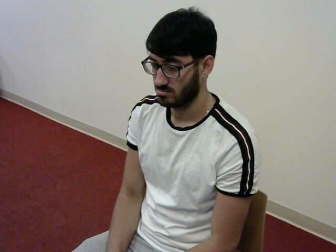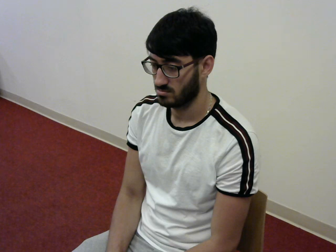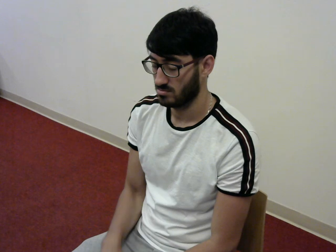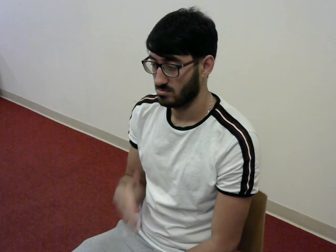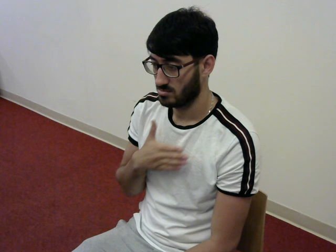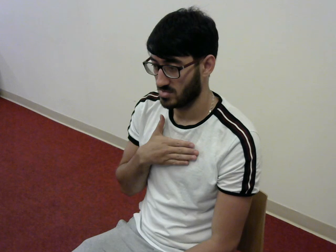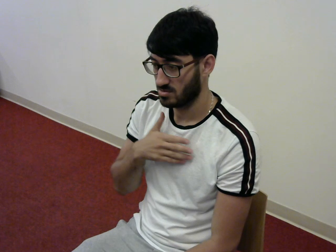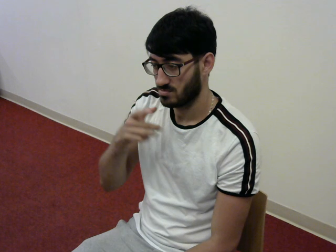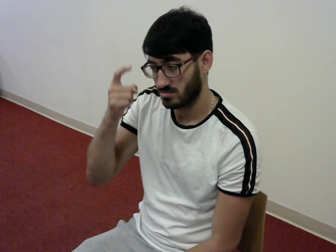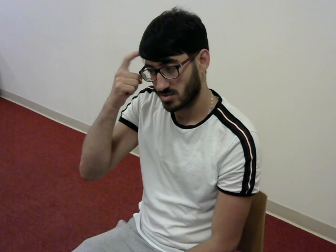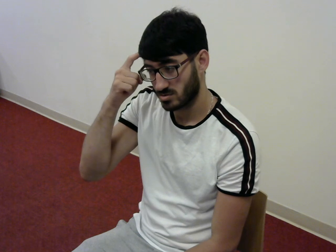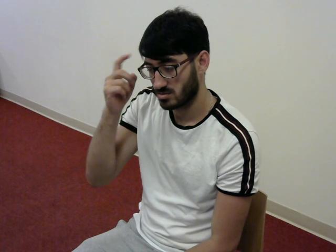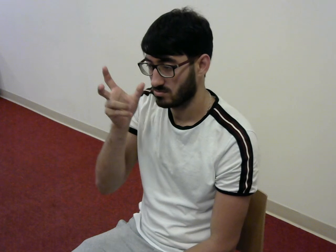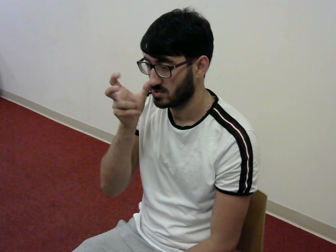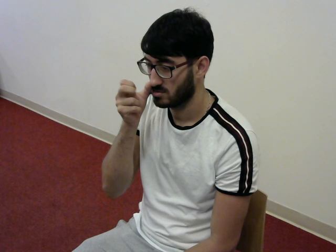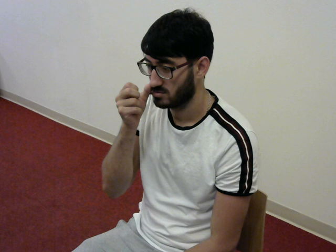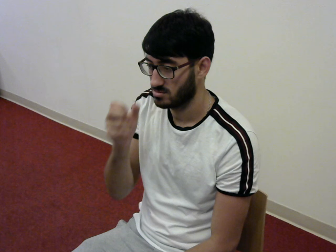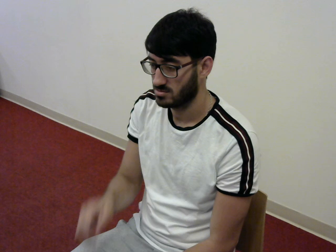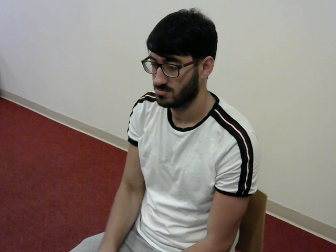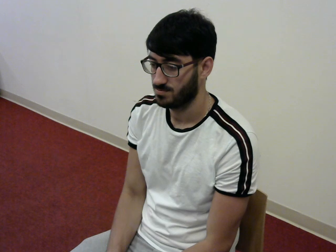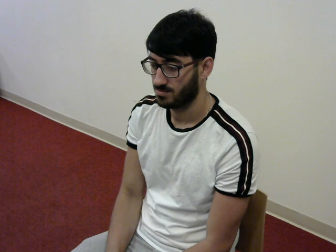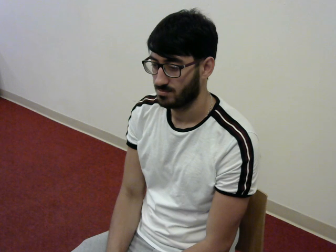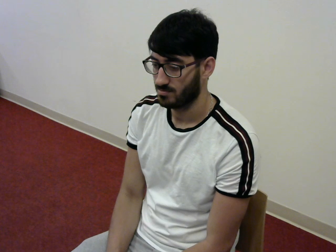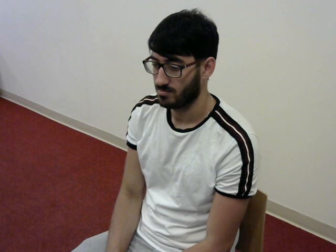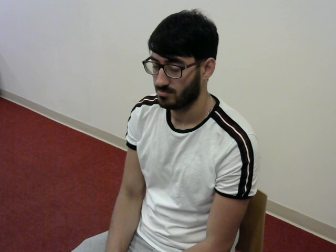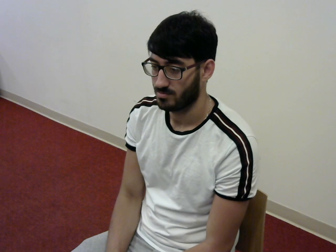Mənim başım ağrıyır